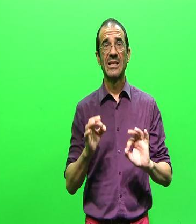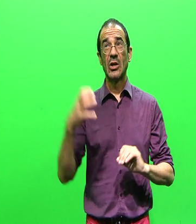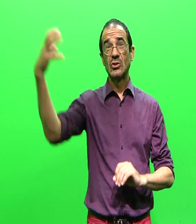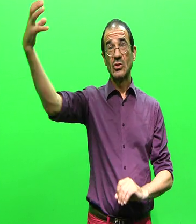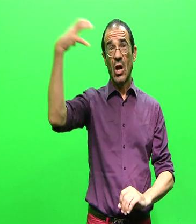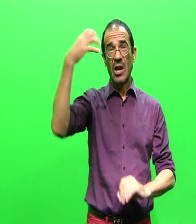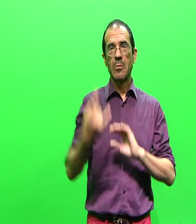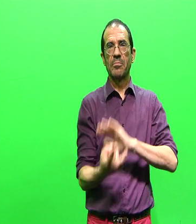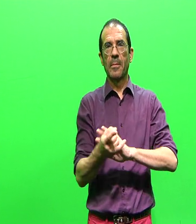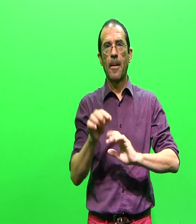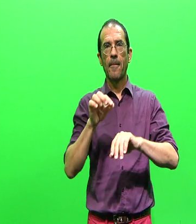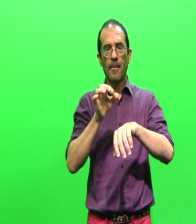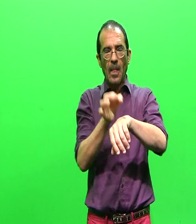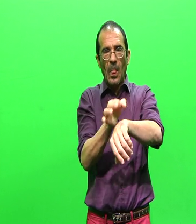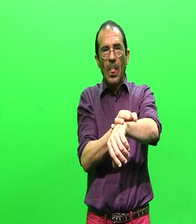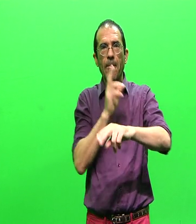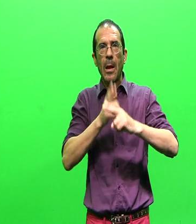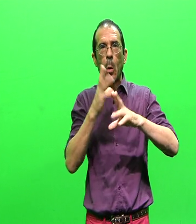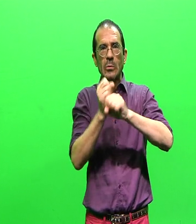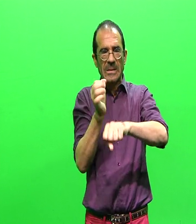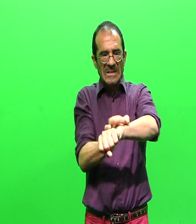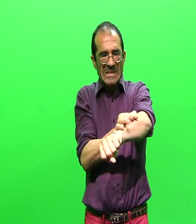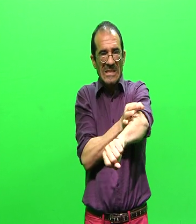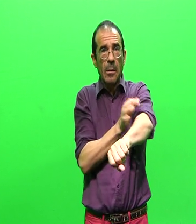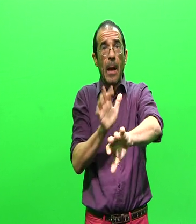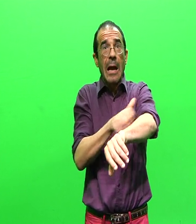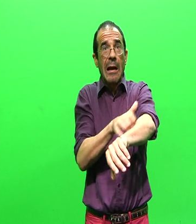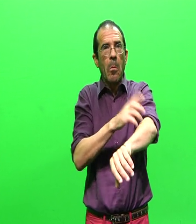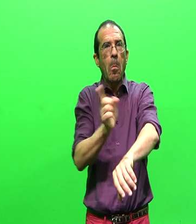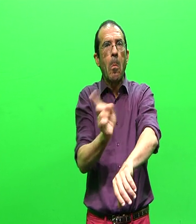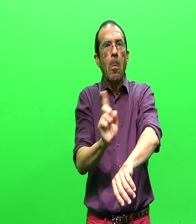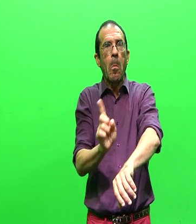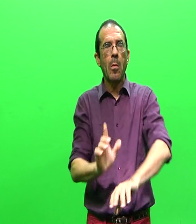Quan em dona el sol, m'aparèixen taques de color marró fosc per tot el braç, però no em piquen.